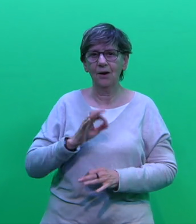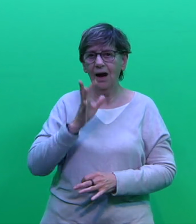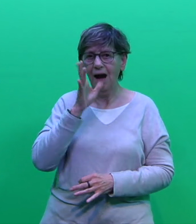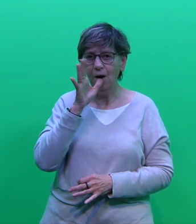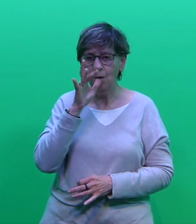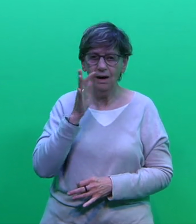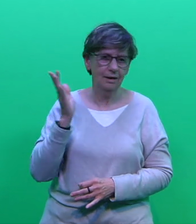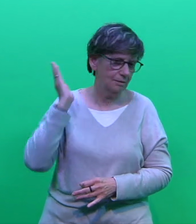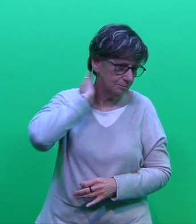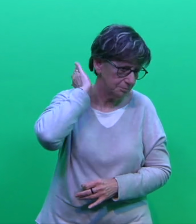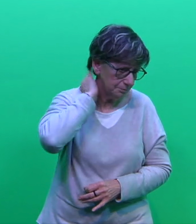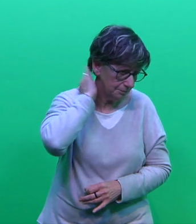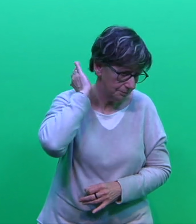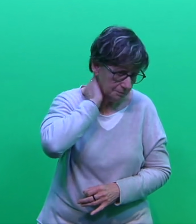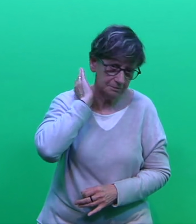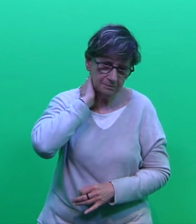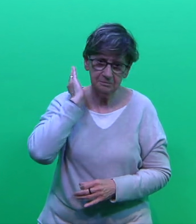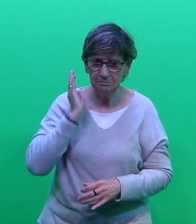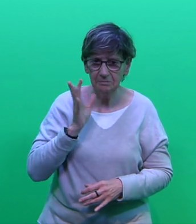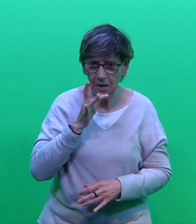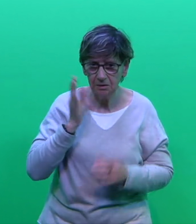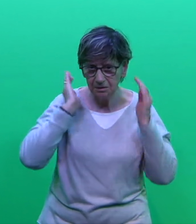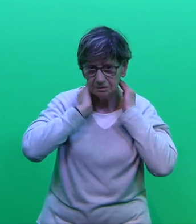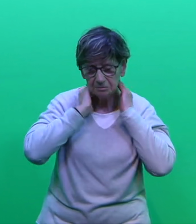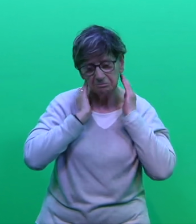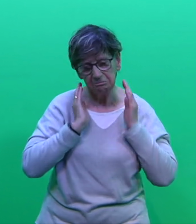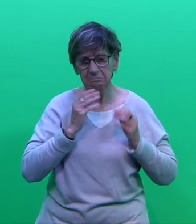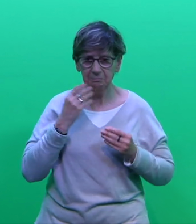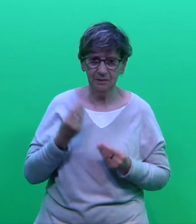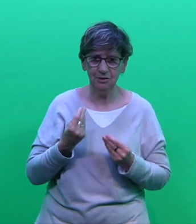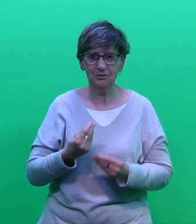Em mullo el clatell i estic millor.